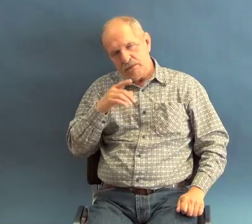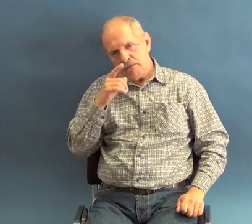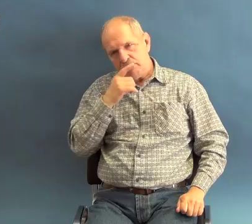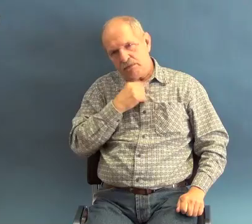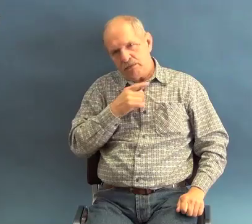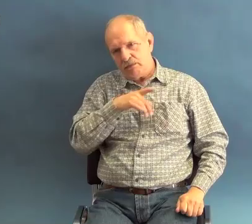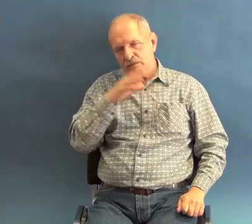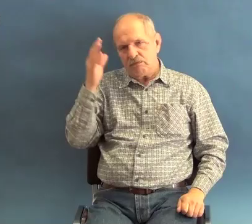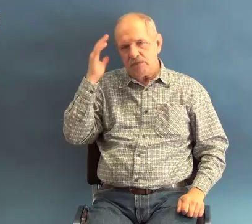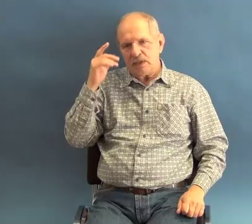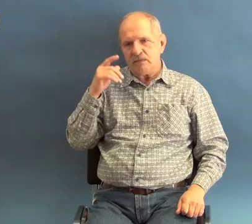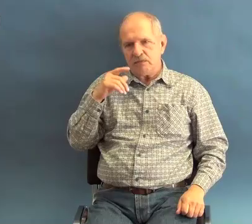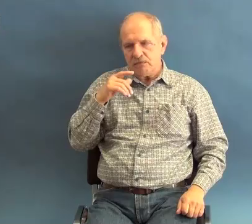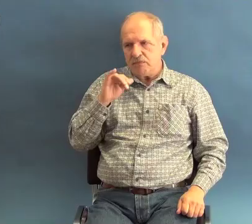Powoli wydaje się rozumieć...